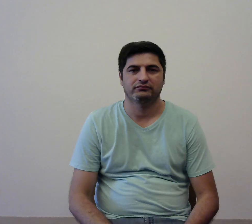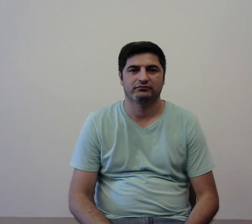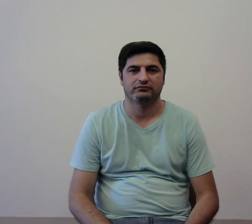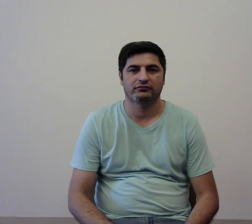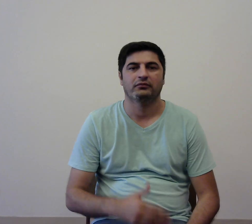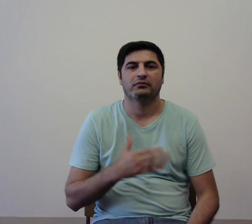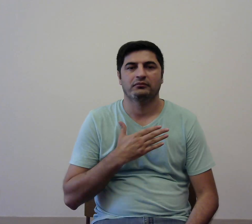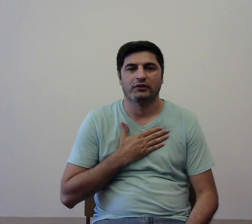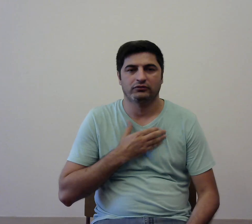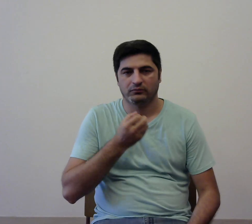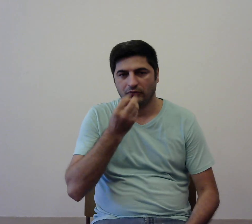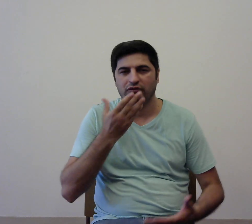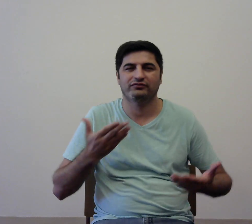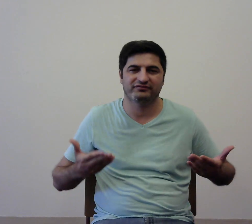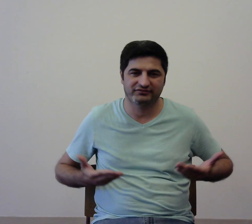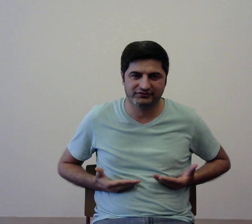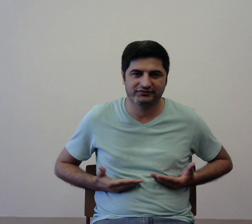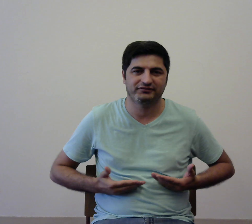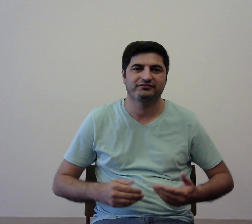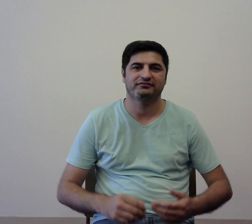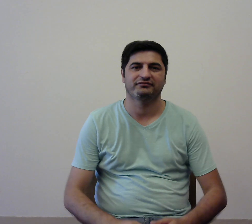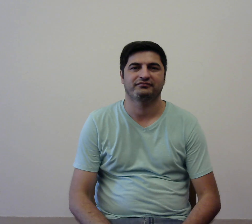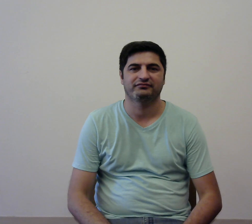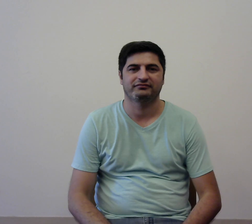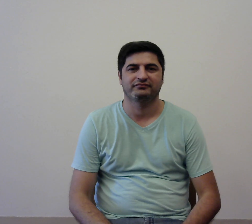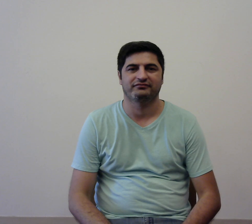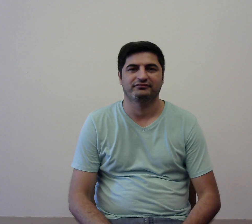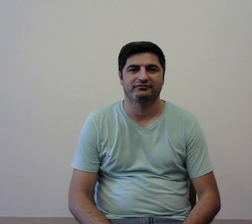Mən Bakıda yaşayıram